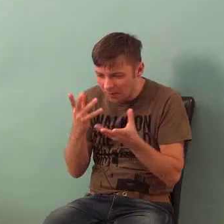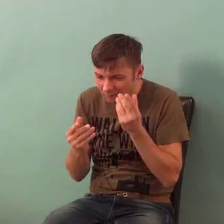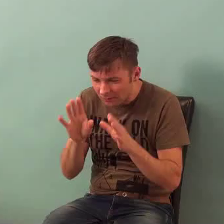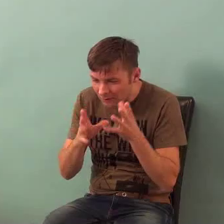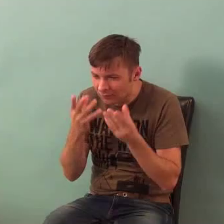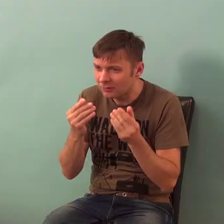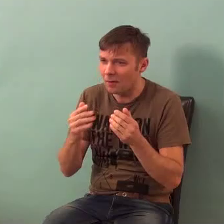Ogląda i bawi się.